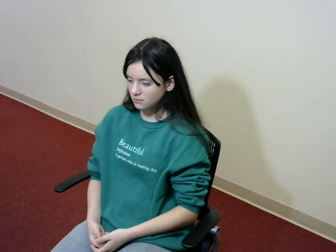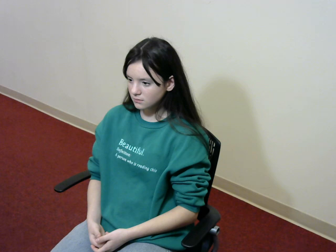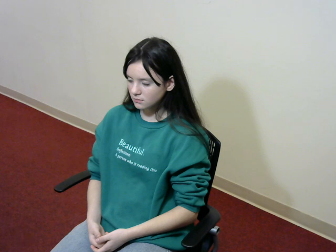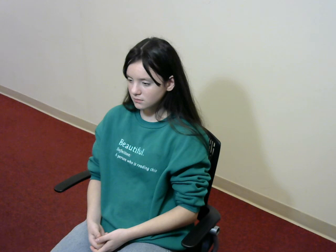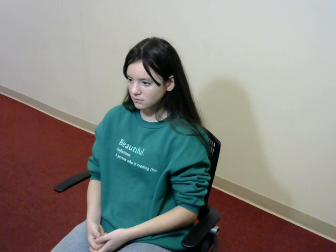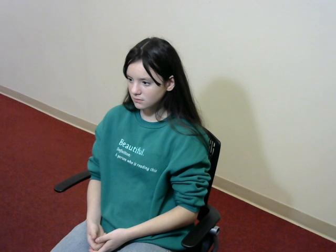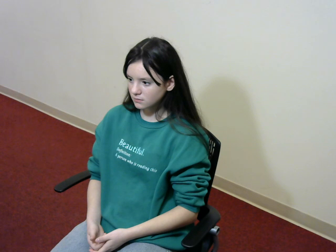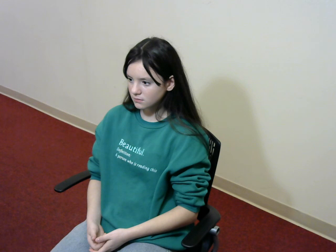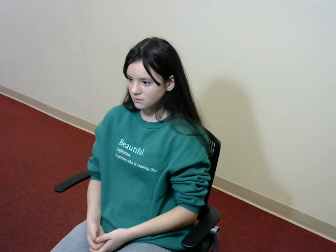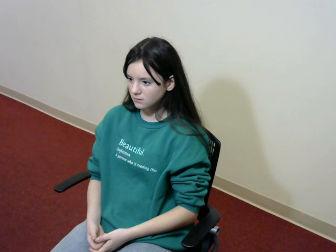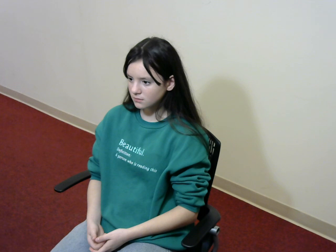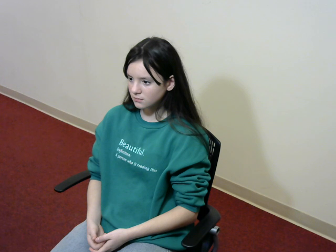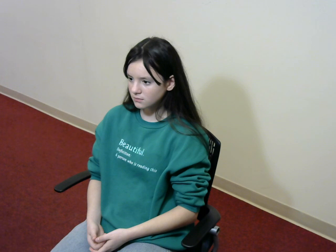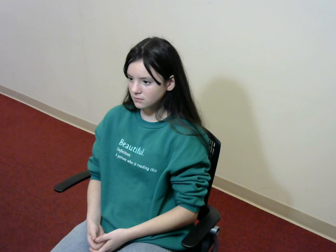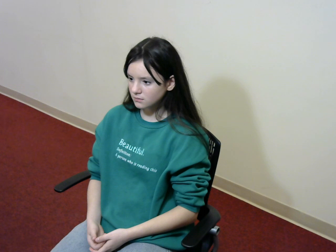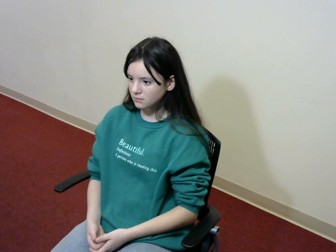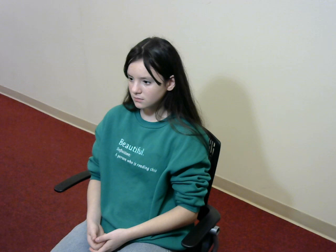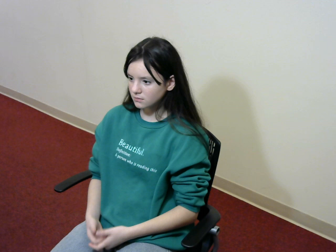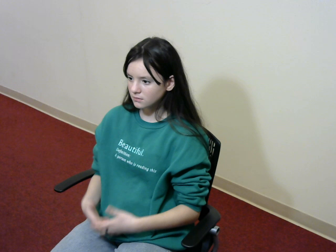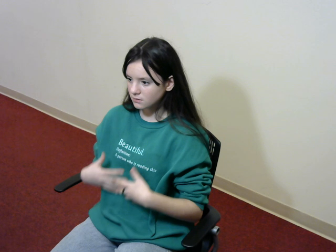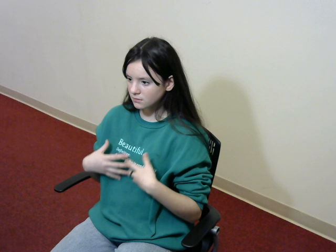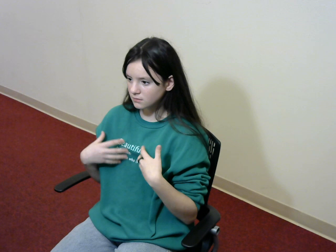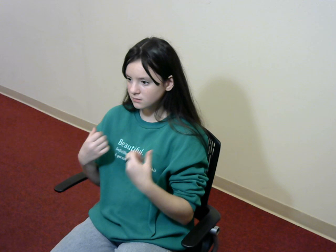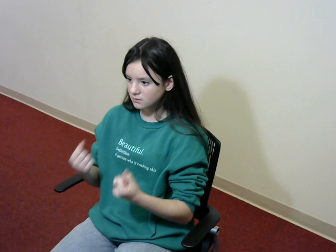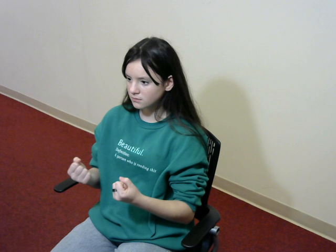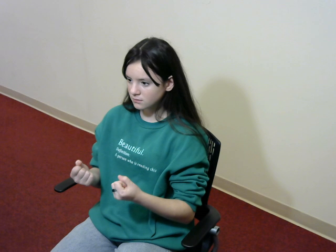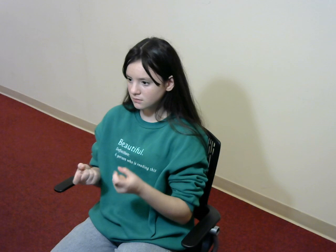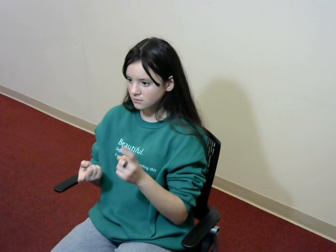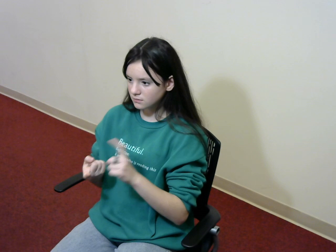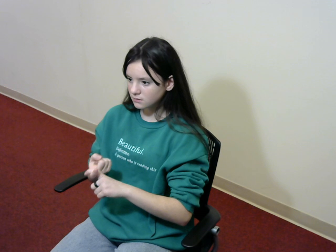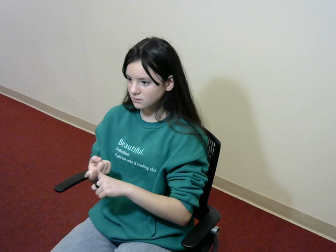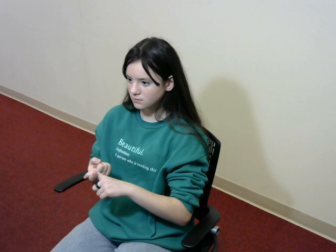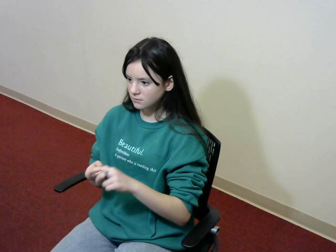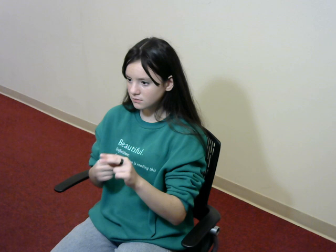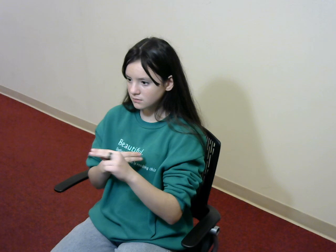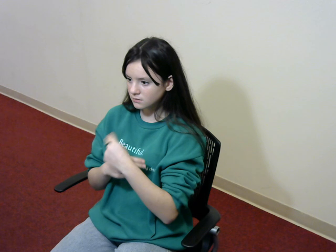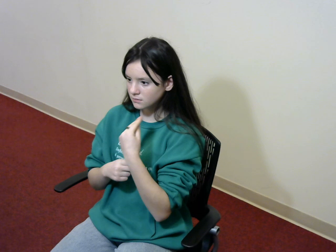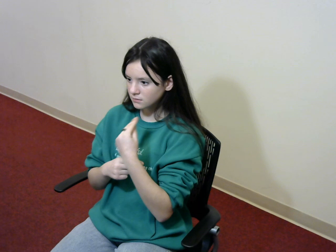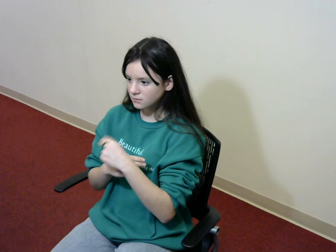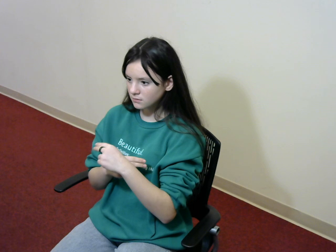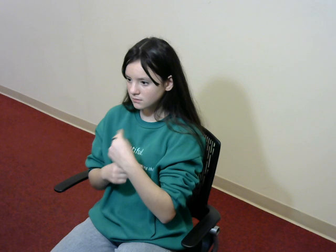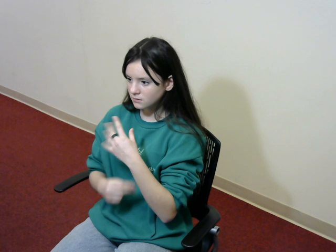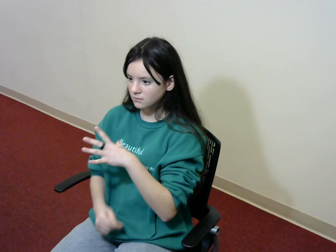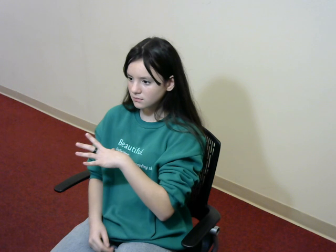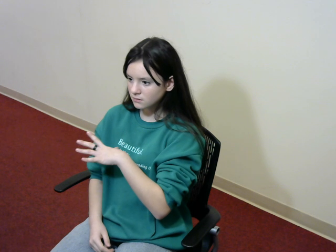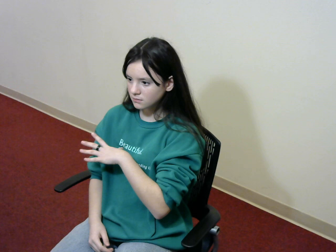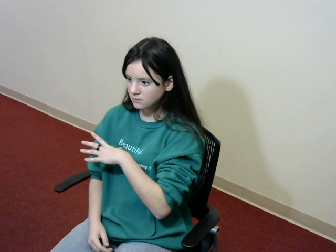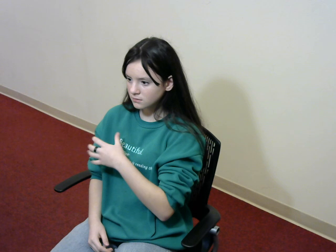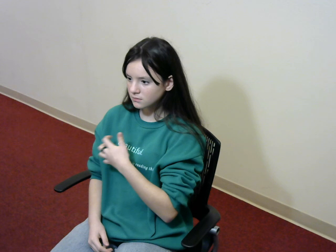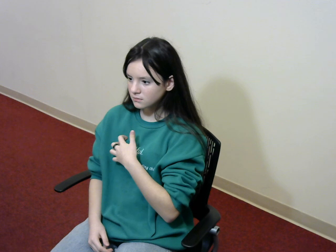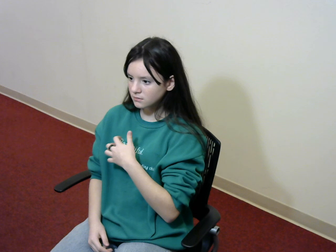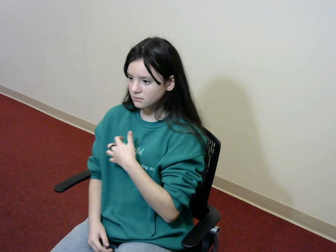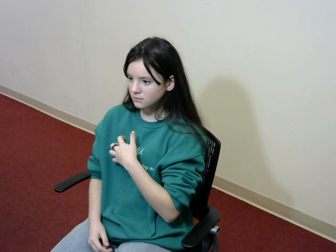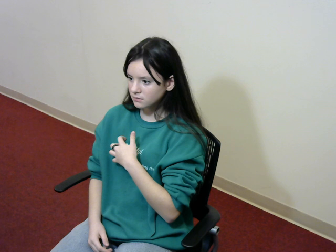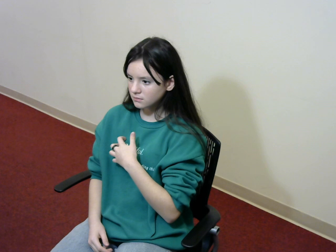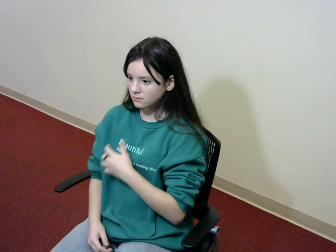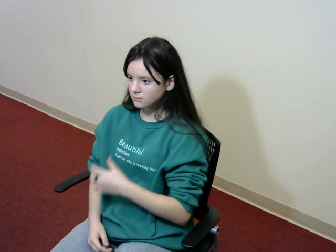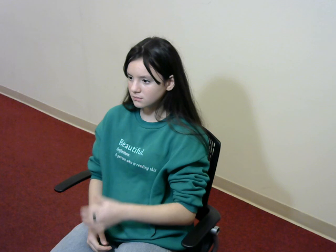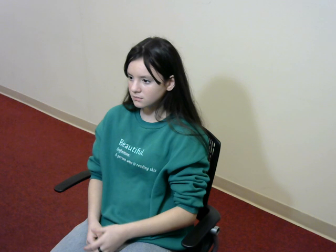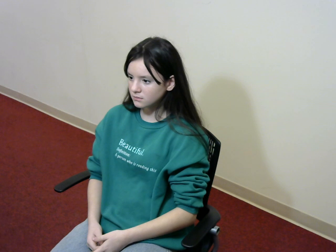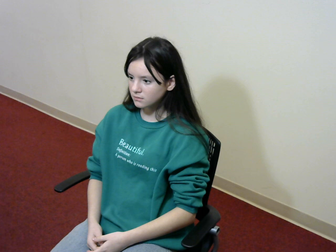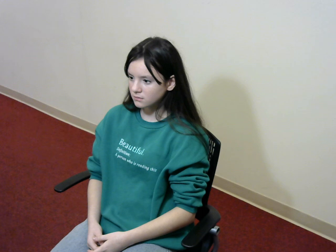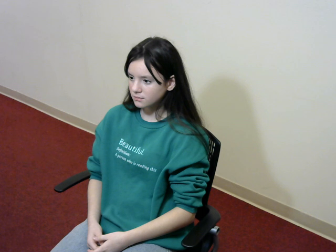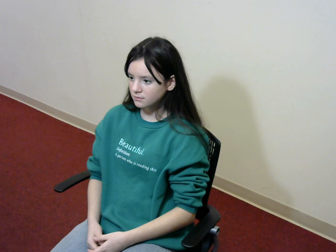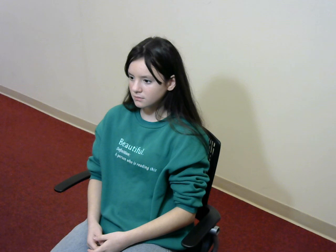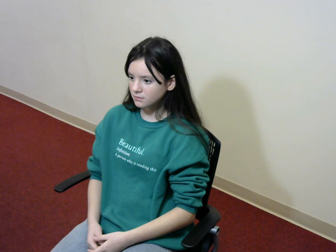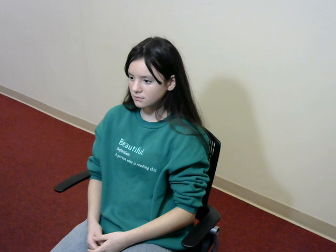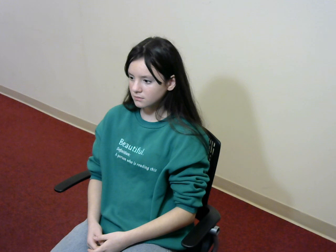Sağlamlığımla bağlı müalicə olmaq istəyirəm